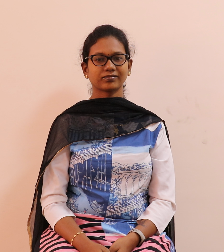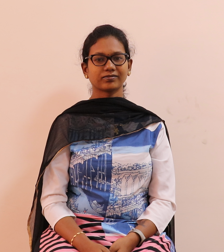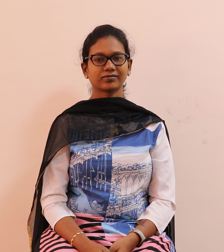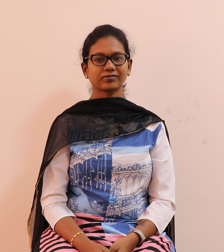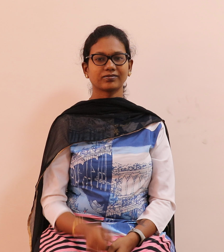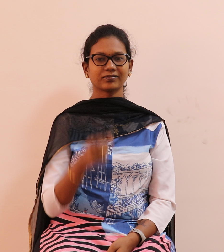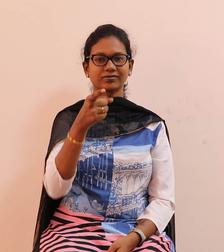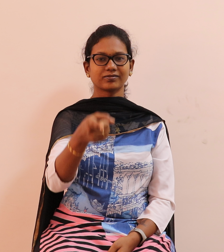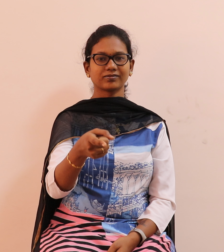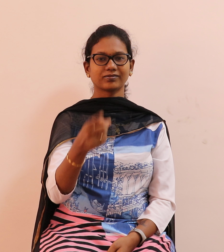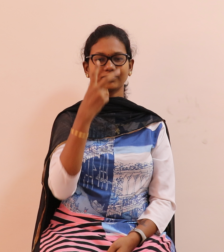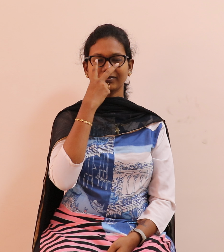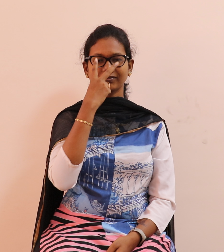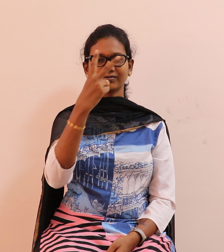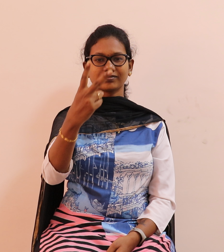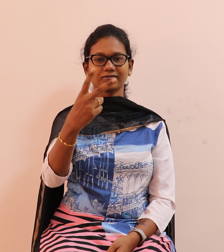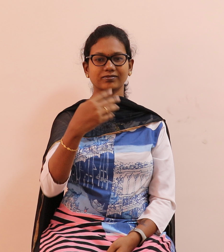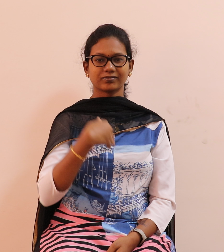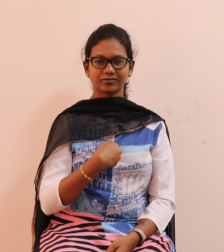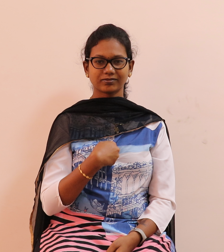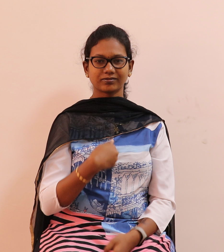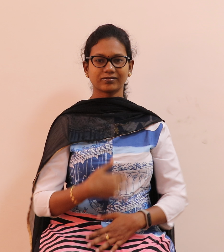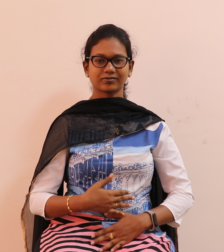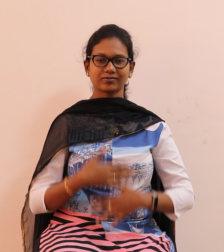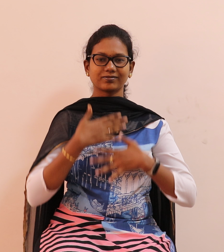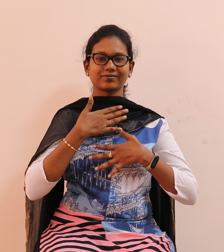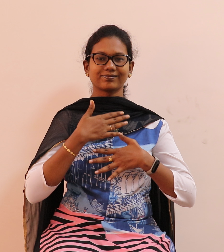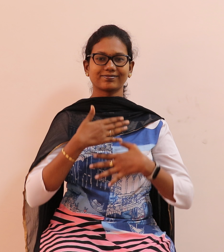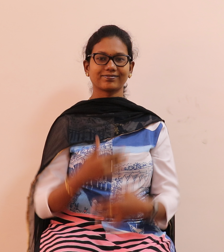i am really grateful